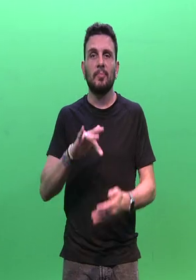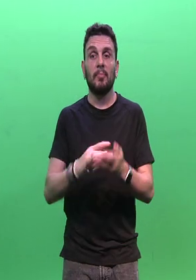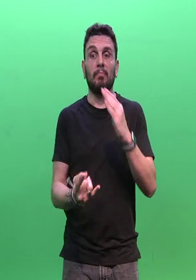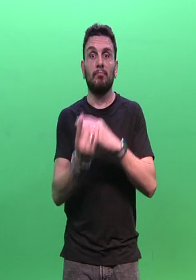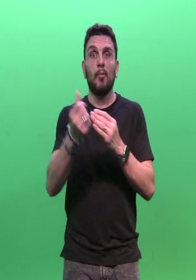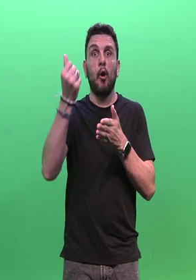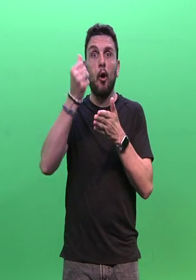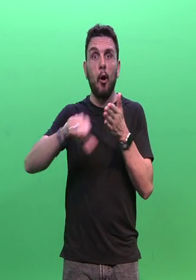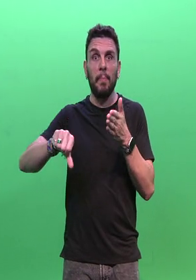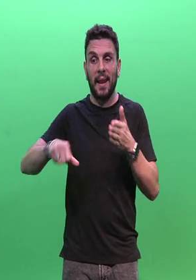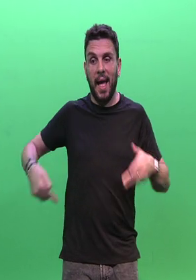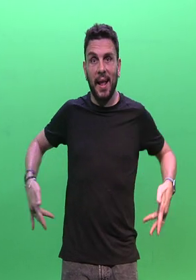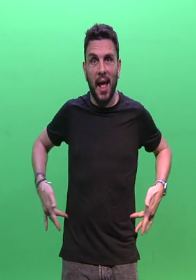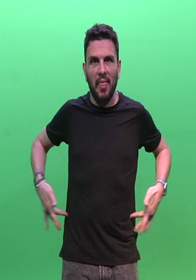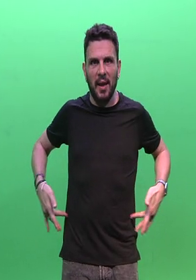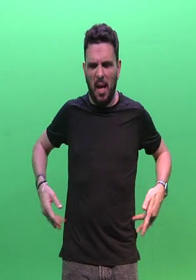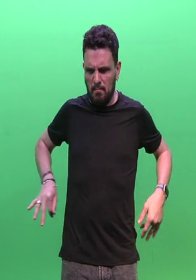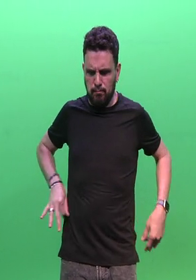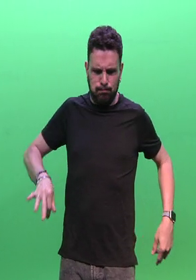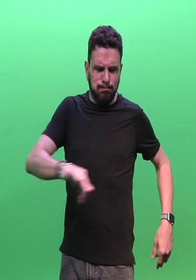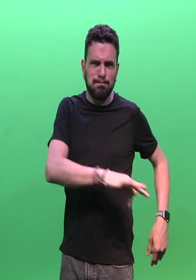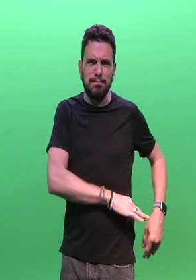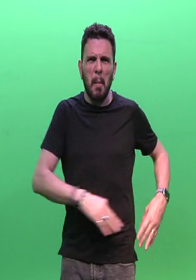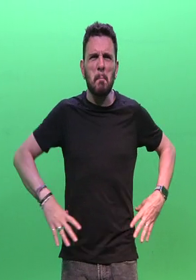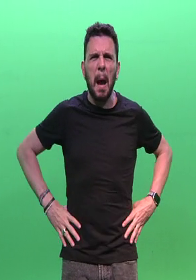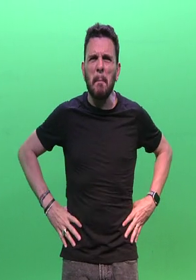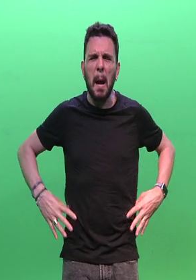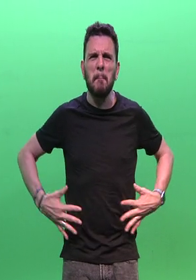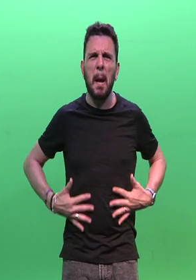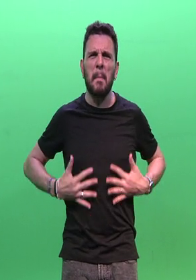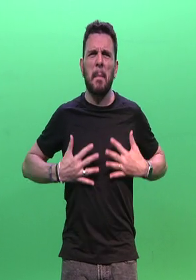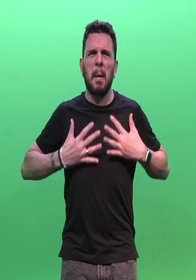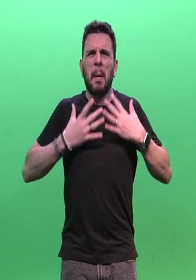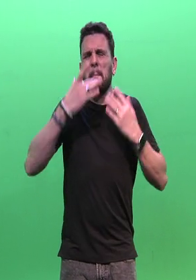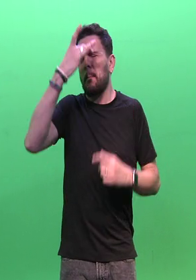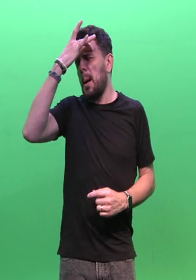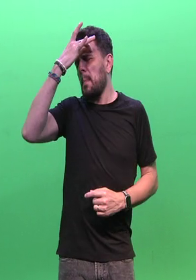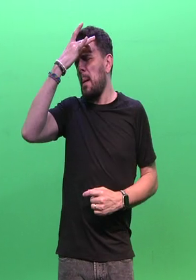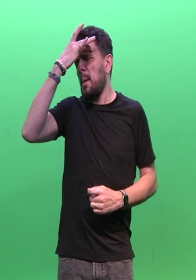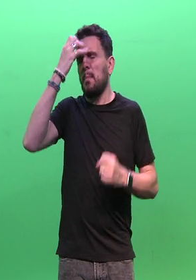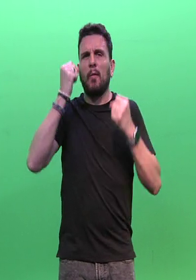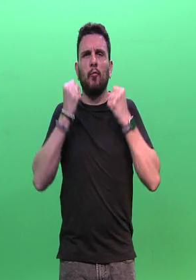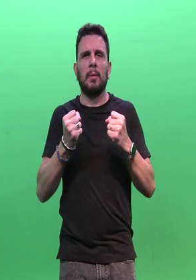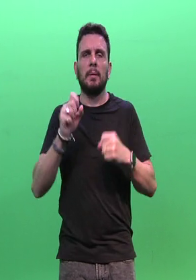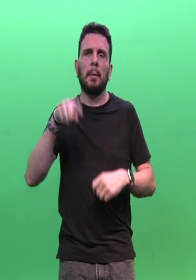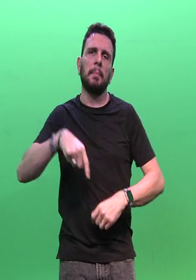Em van operar dels malucs i el mal em va pujar fins al cap, em fa molt mal el cap també.